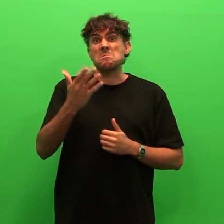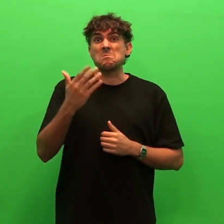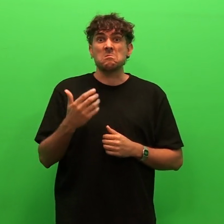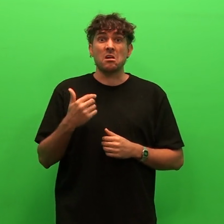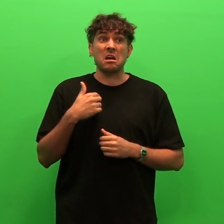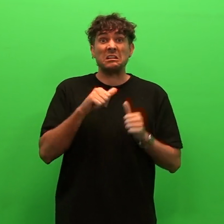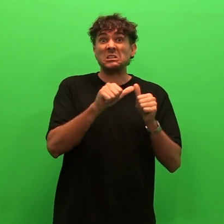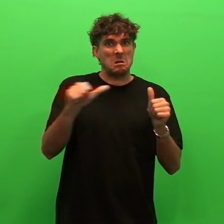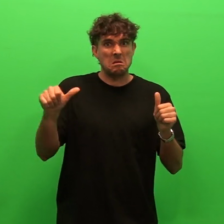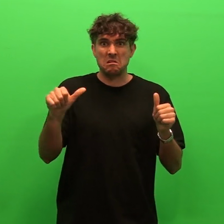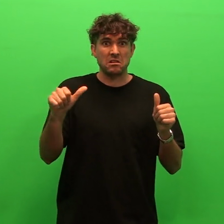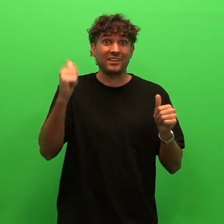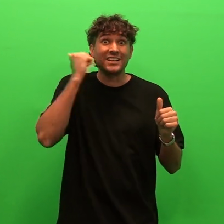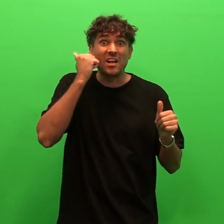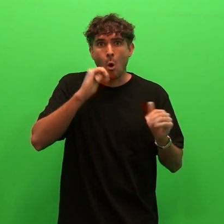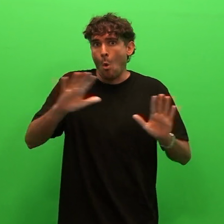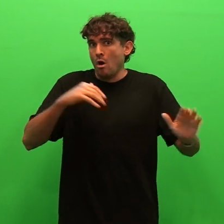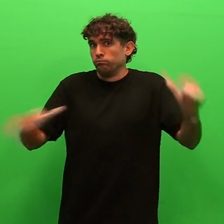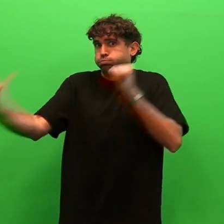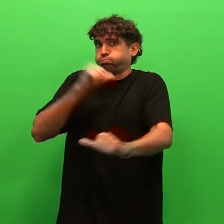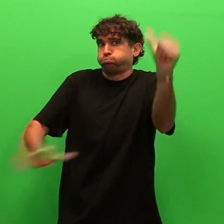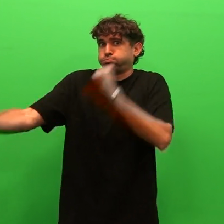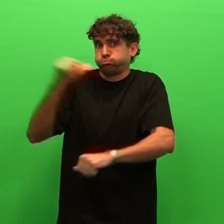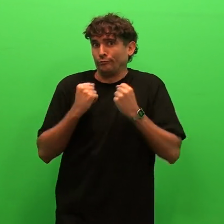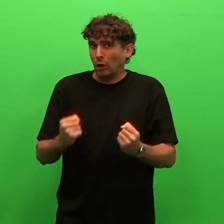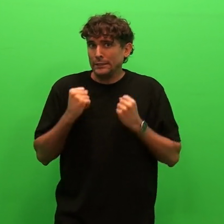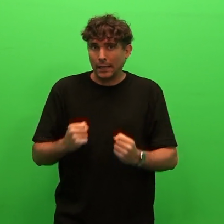Entre setmana no, però dissabte bec moltíssim.